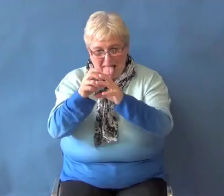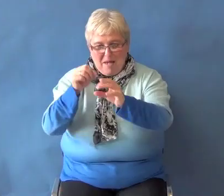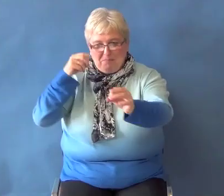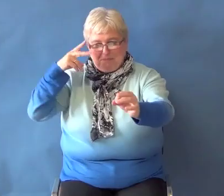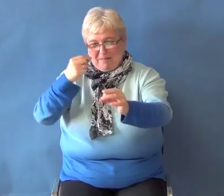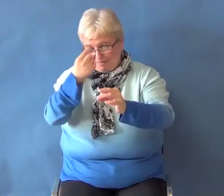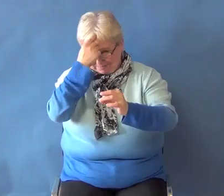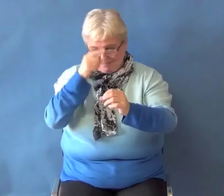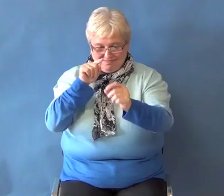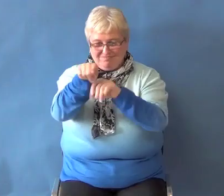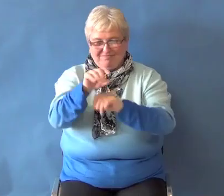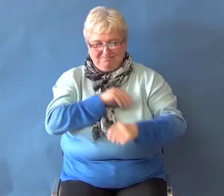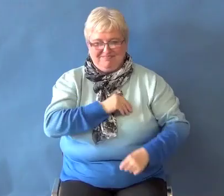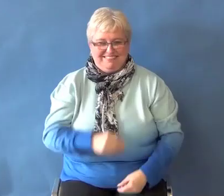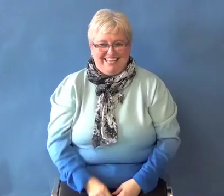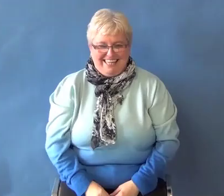Z małym to jest tak, że jak się strzeli, to można trafić w czoło.